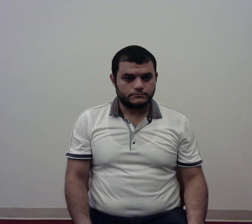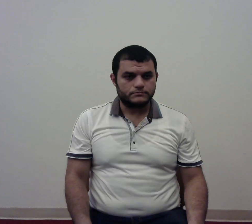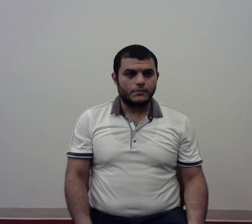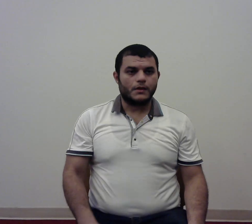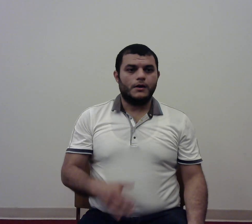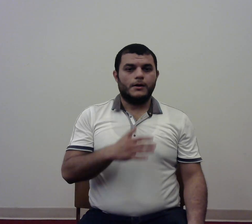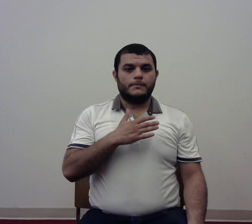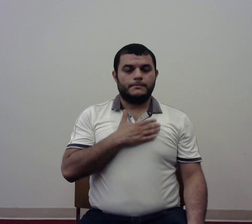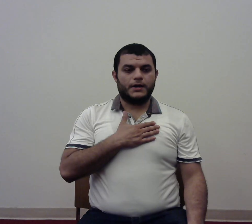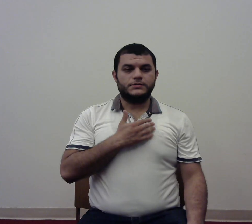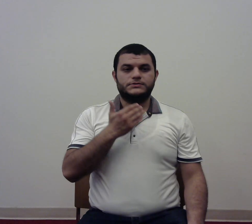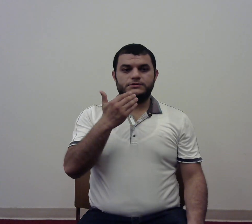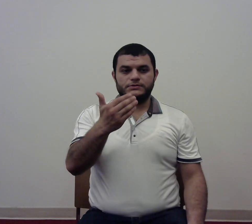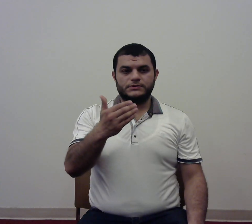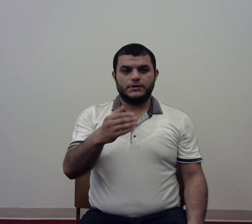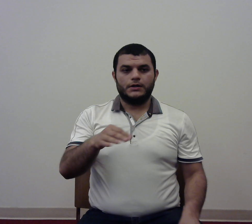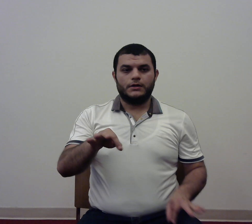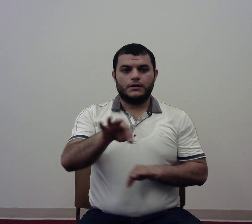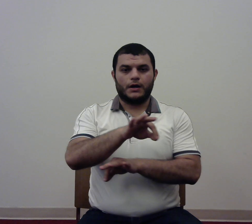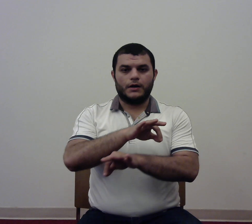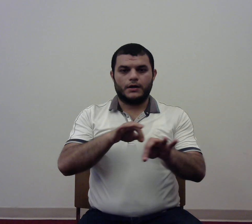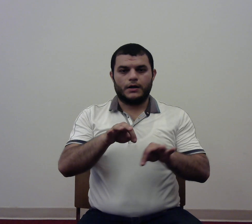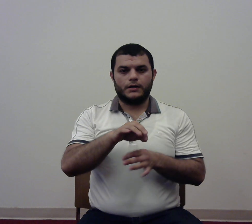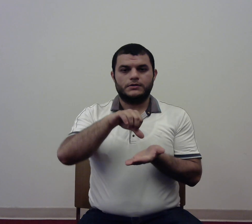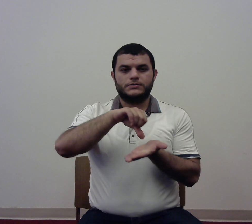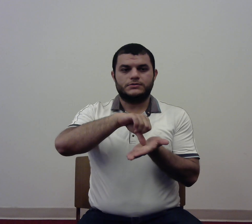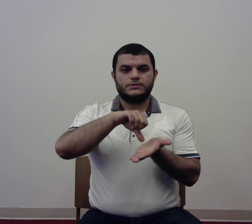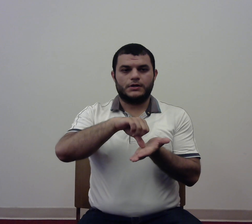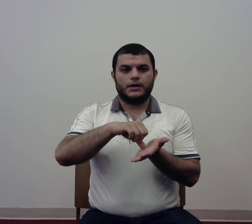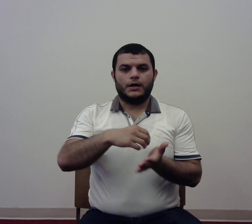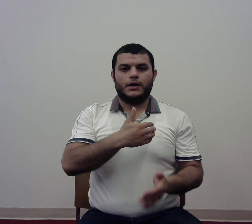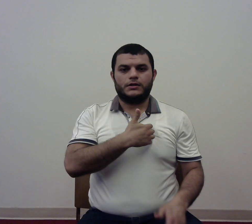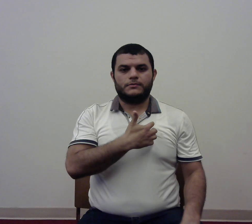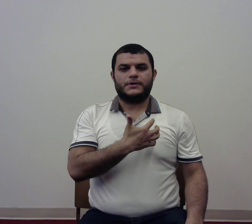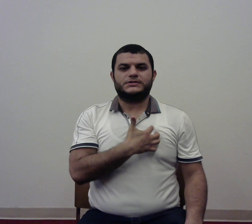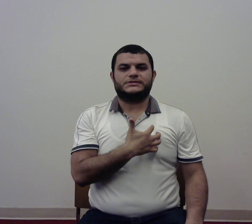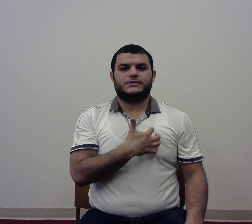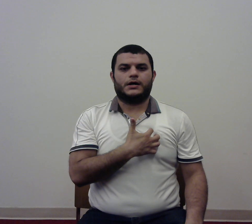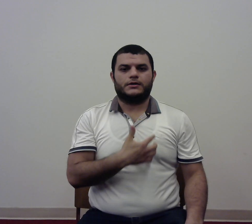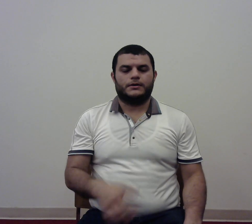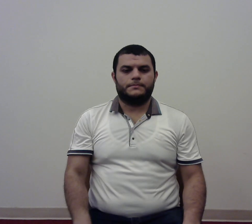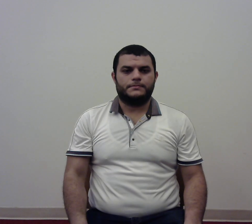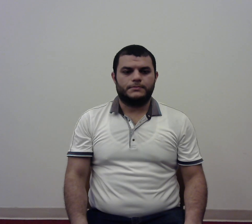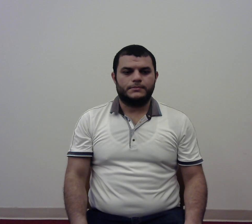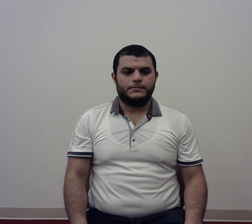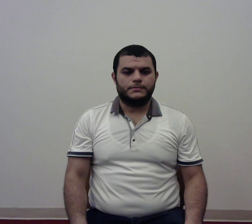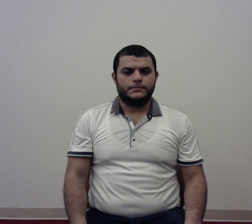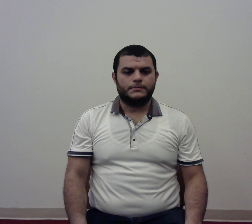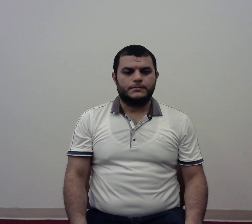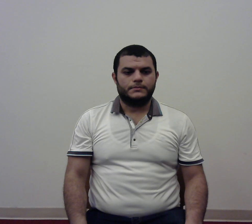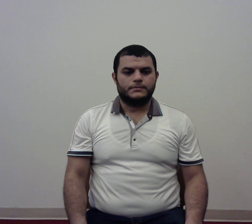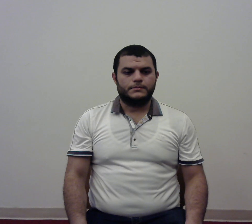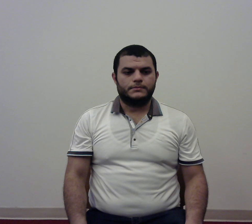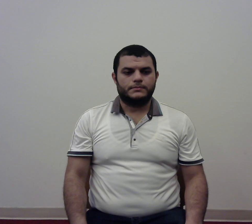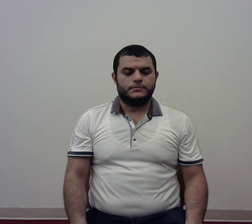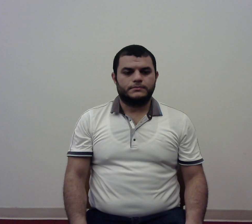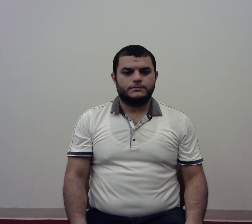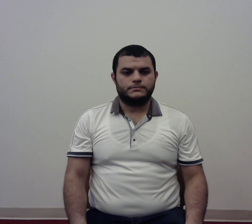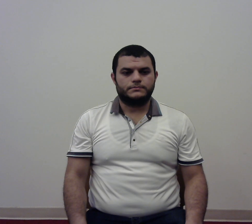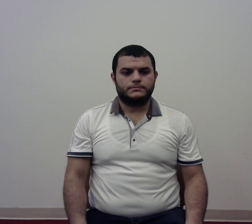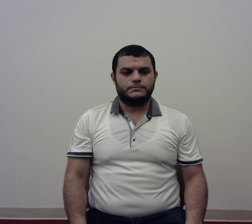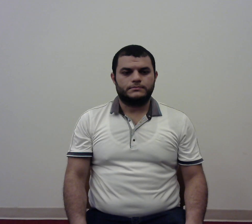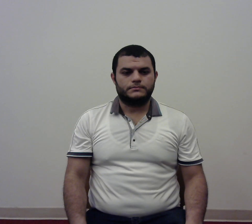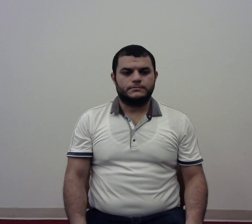Mən sizin layihədə iştirak etmək istərdim